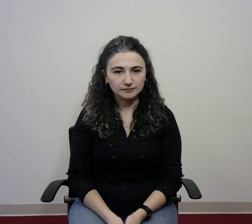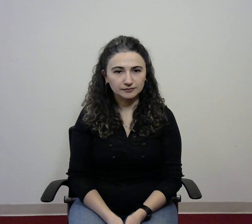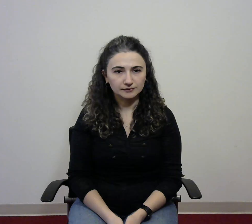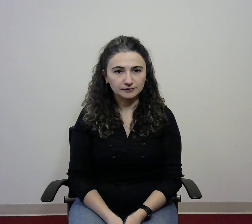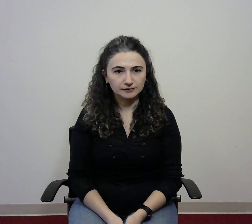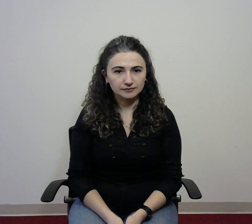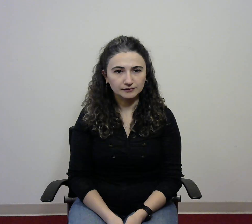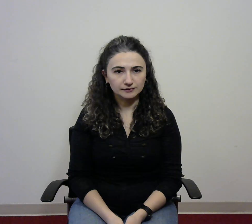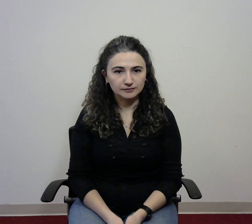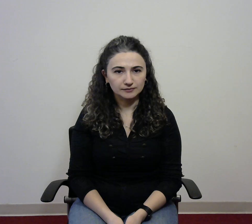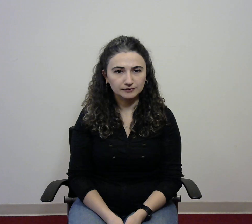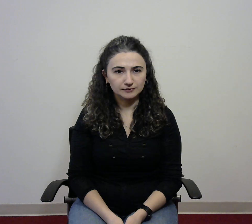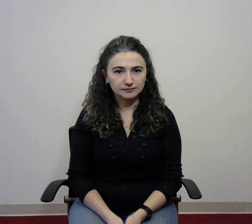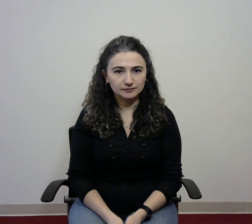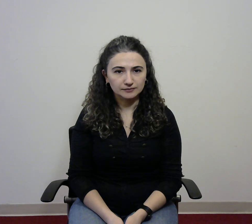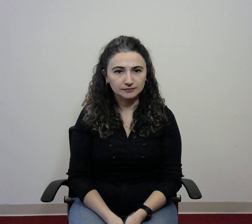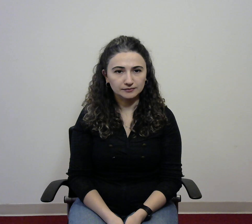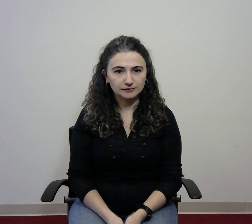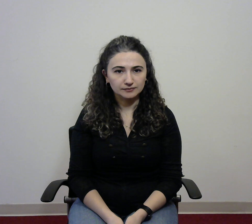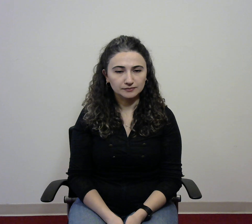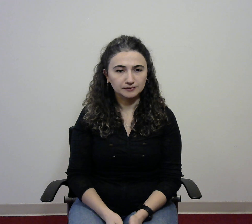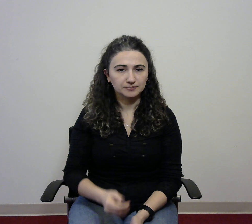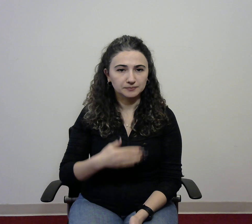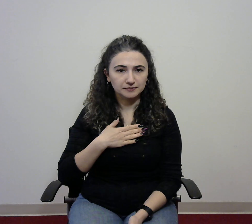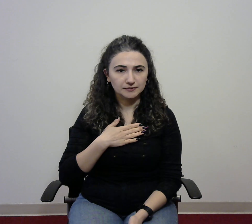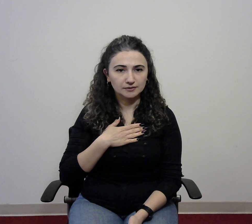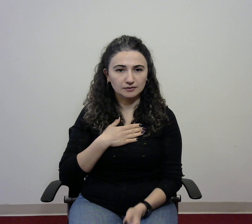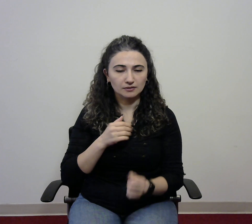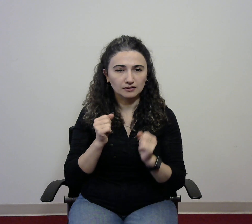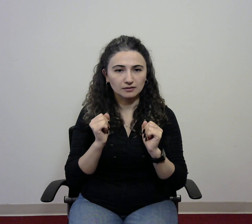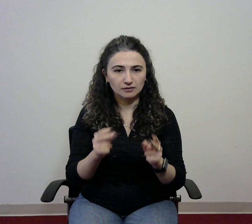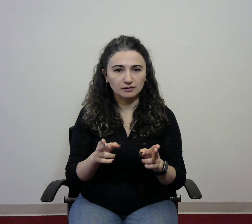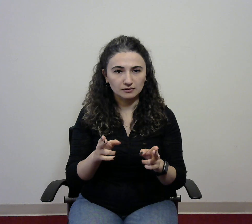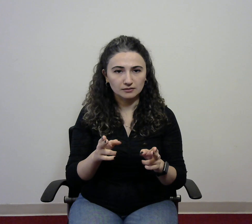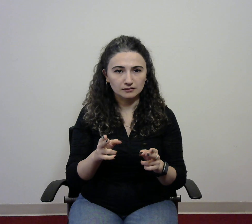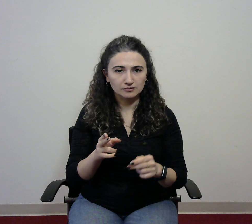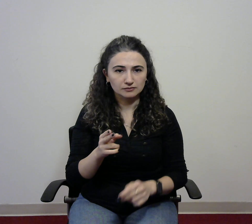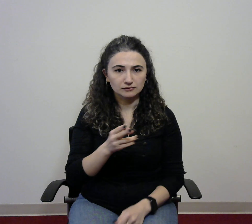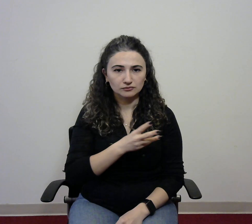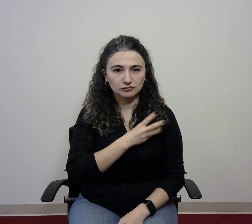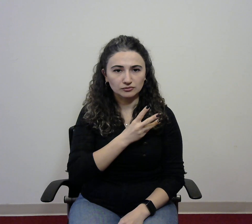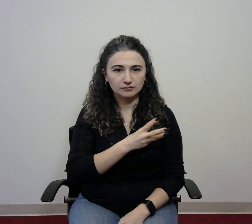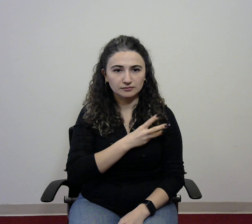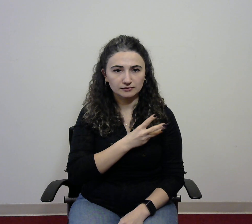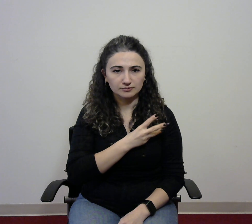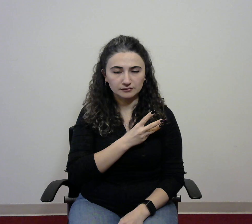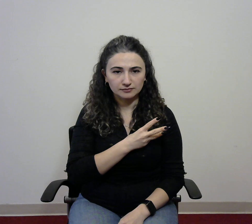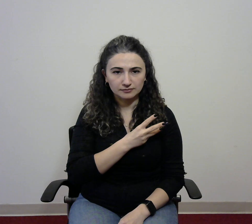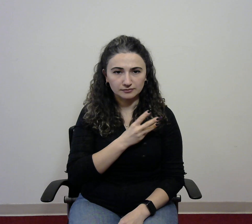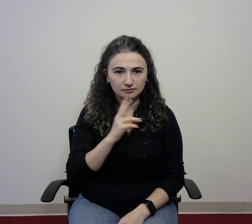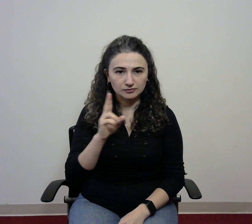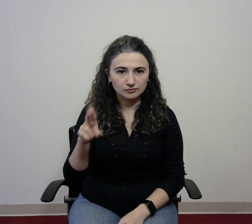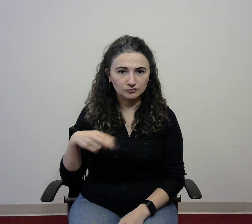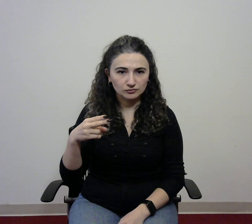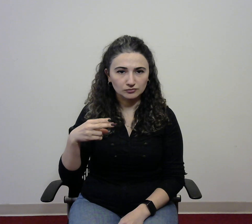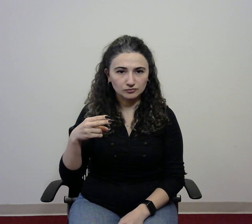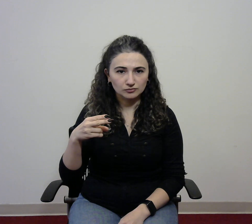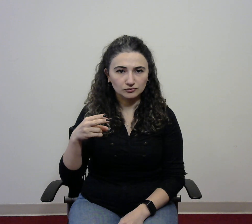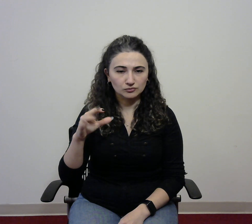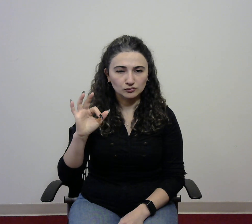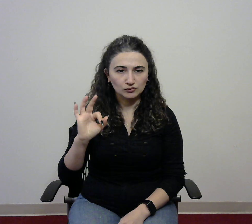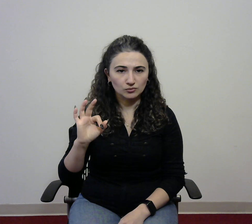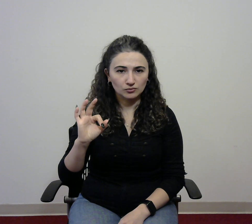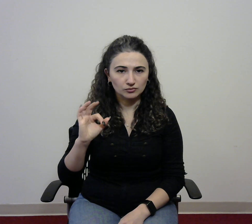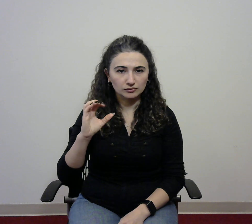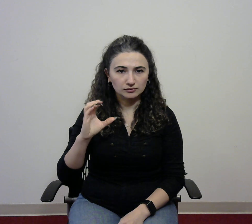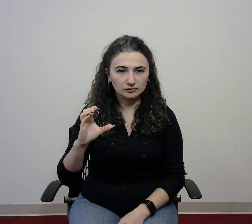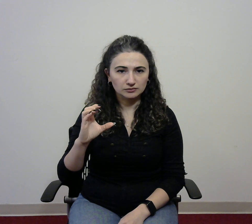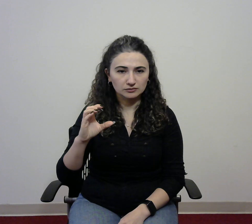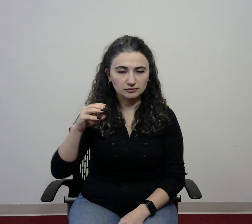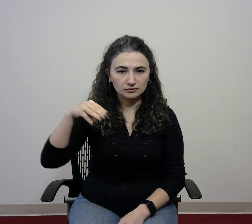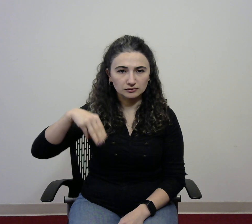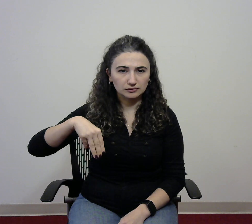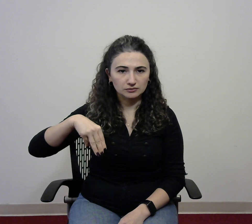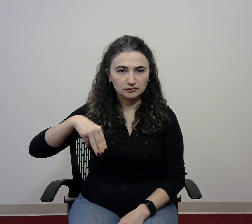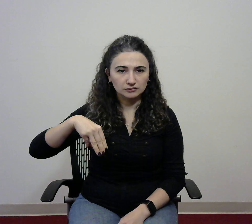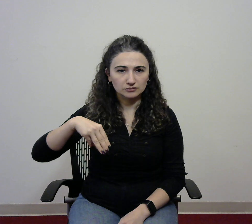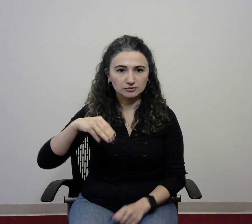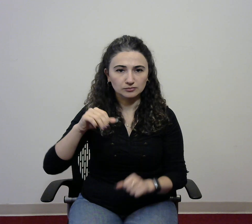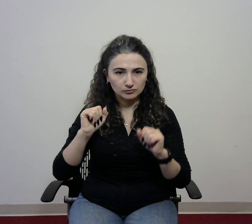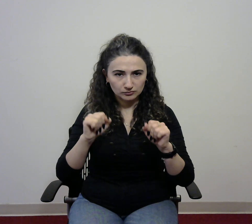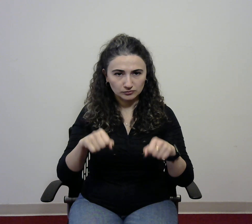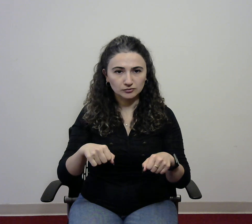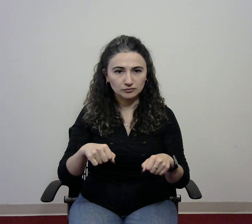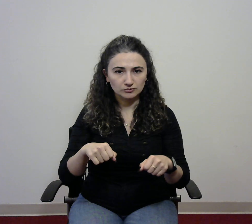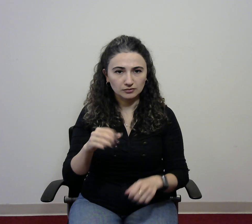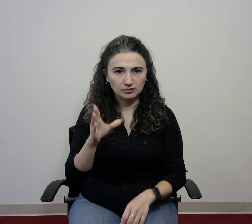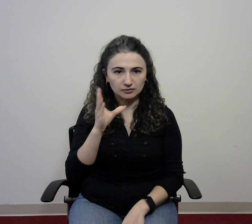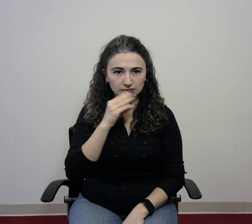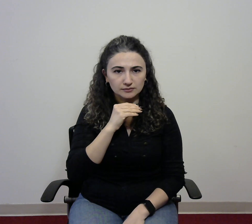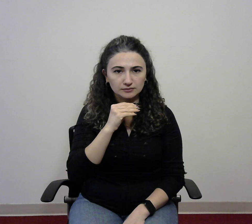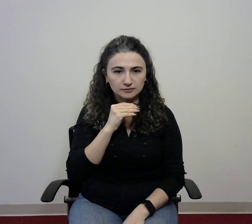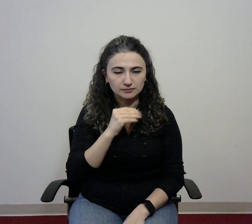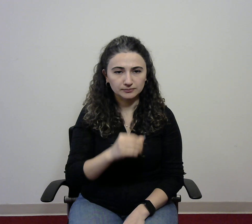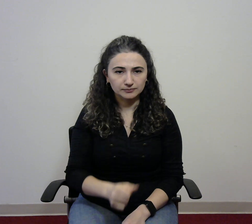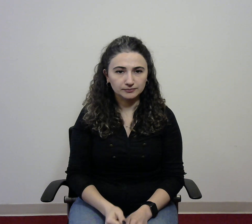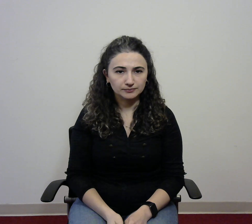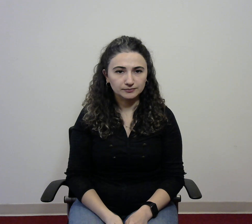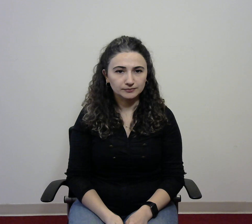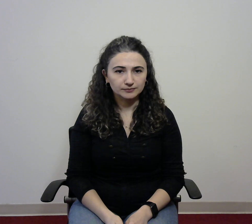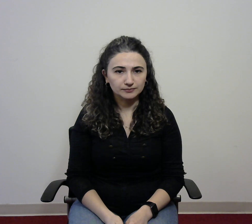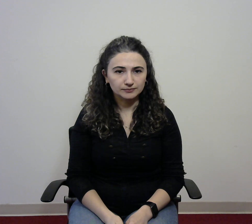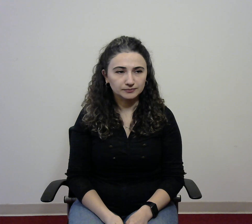Mən necə könüllü DOST ola bilərəm?